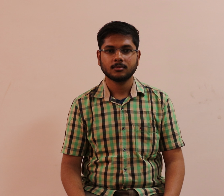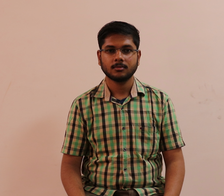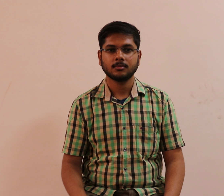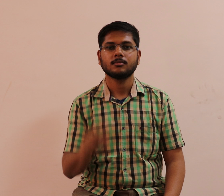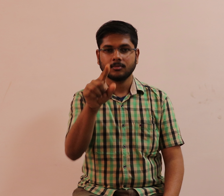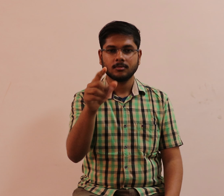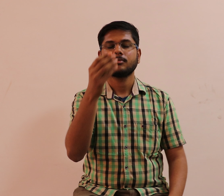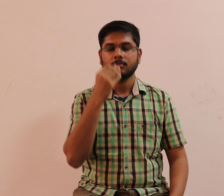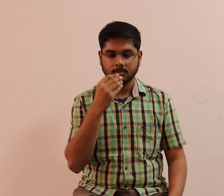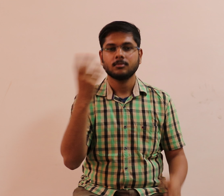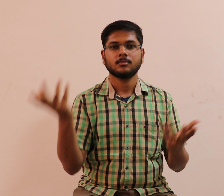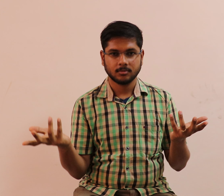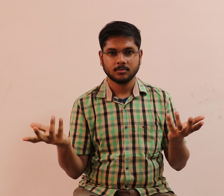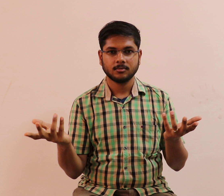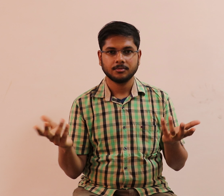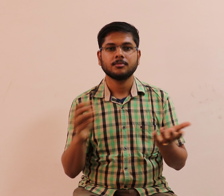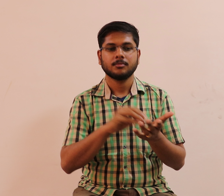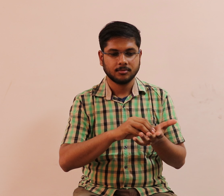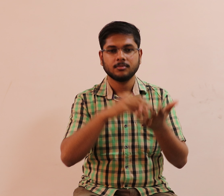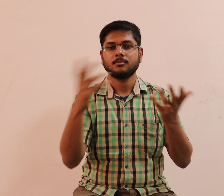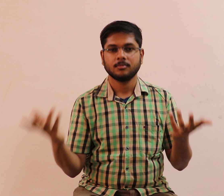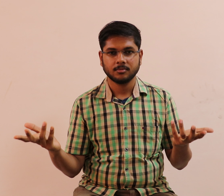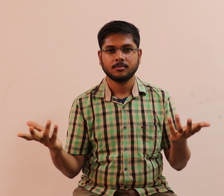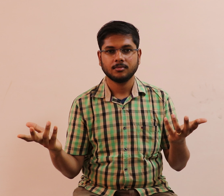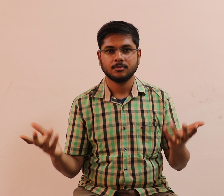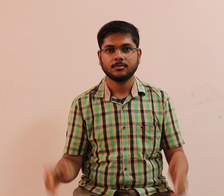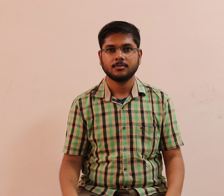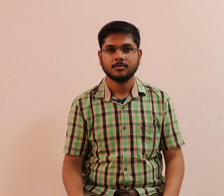do you need something